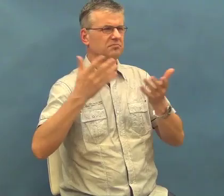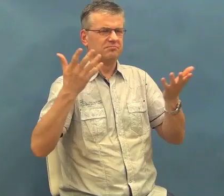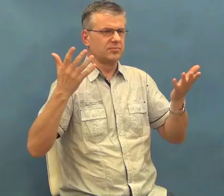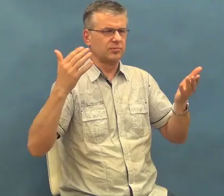Chodzili...